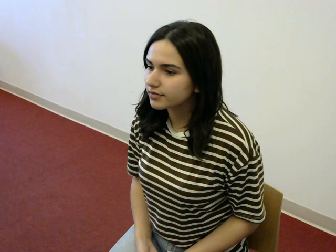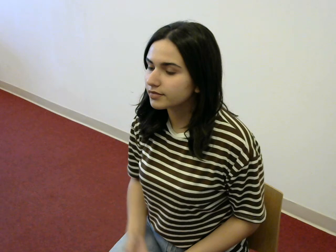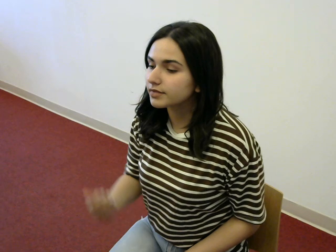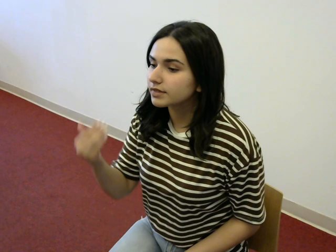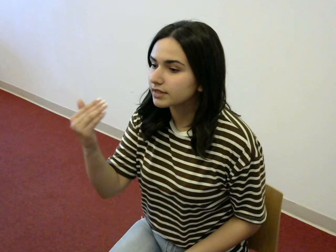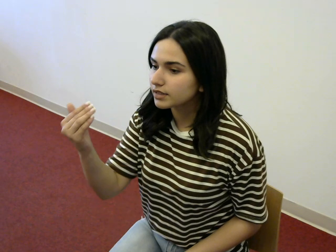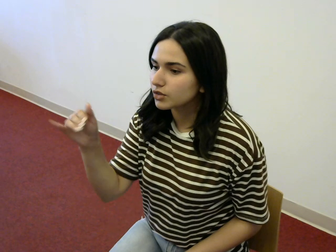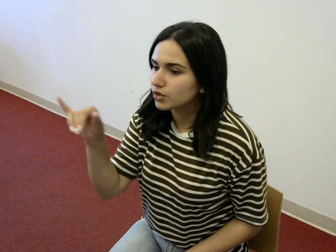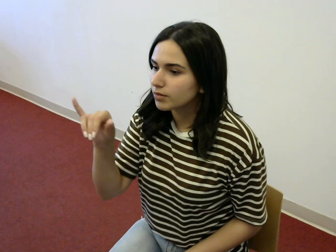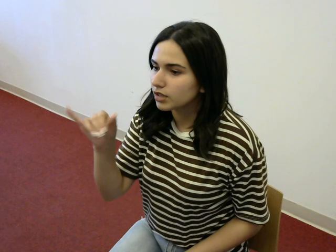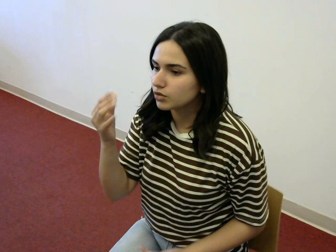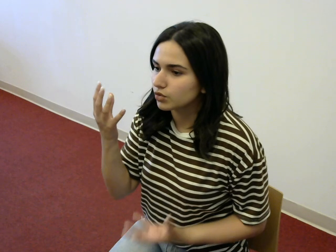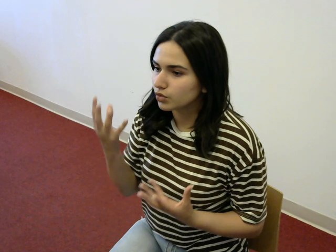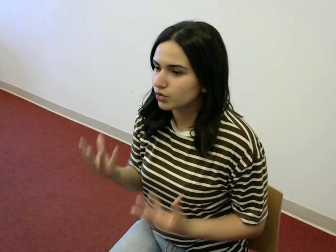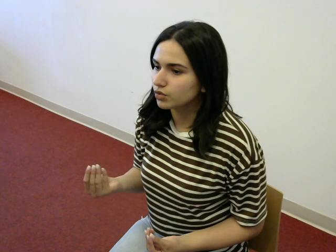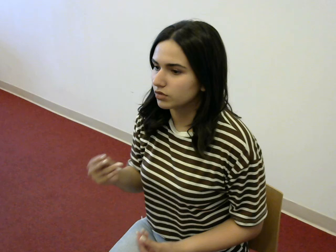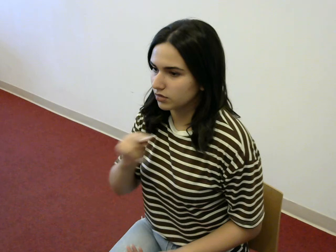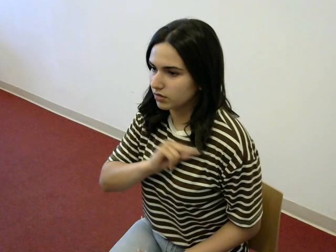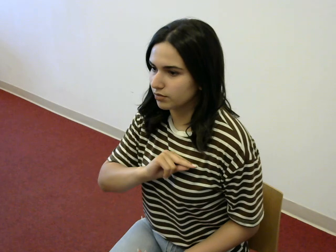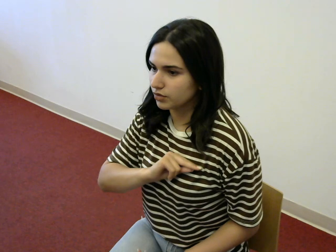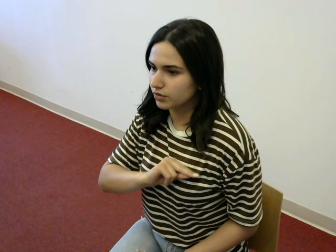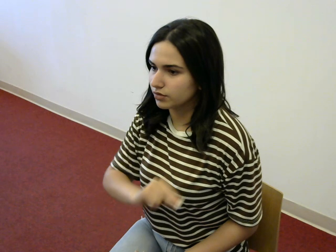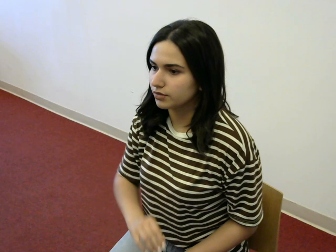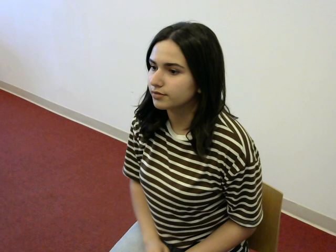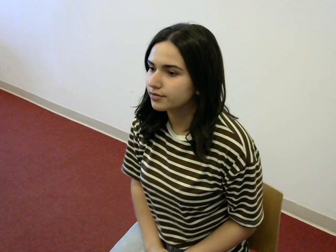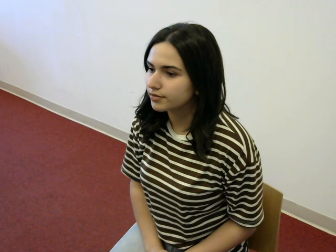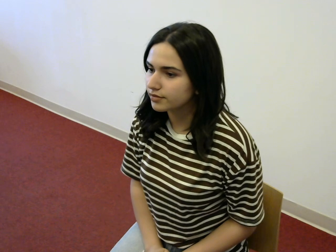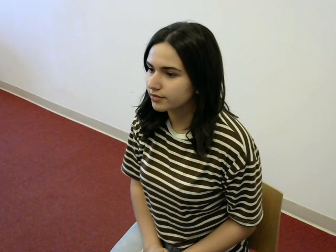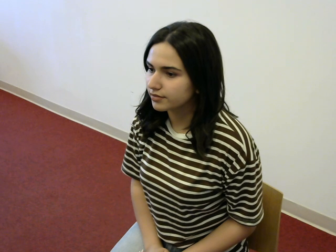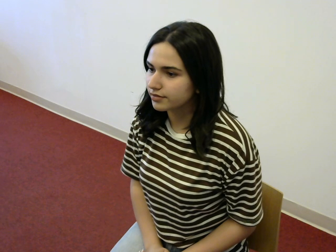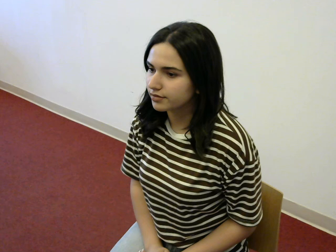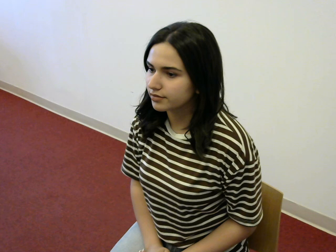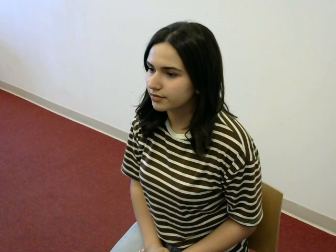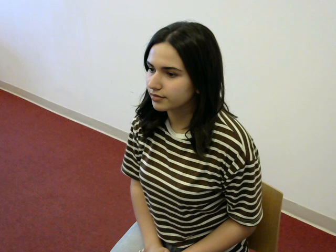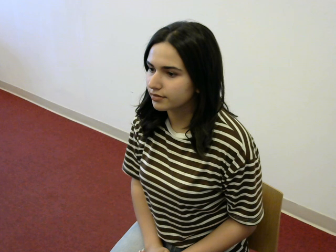Siz şənbə günü işləyirsiz?